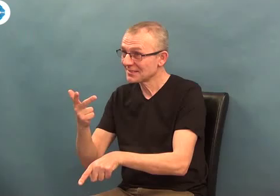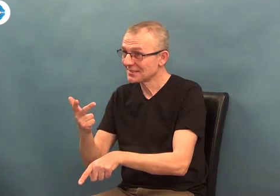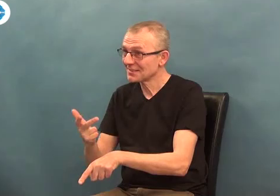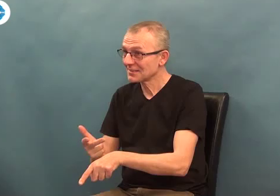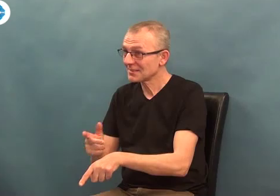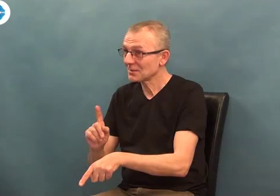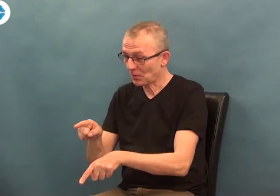Po...